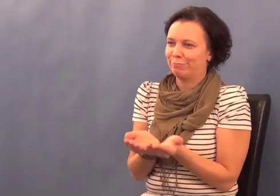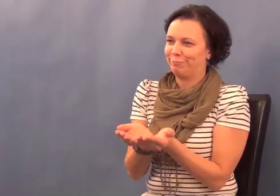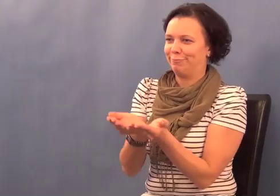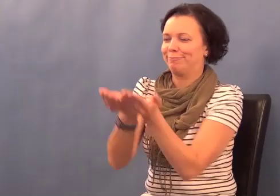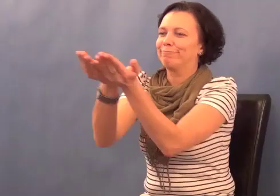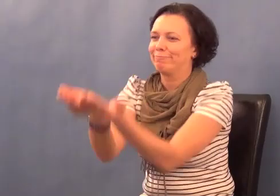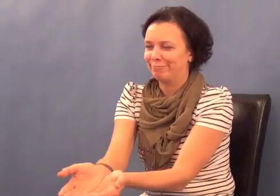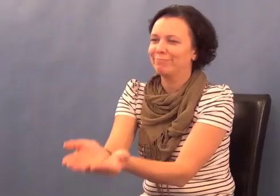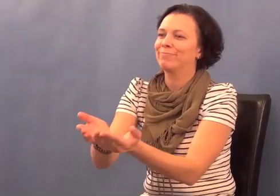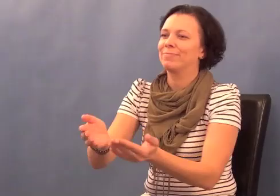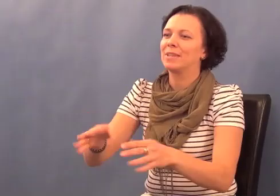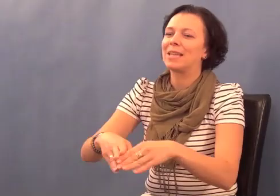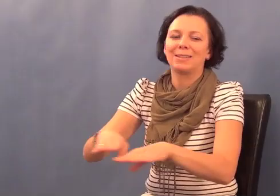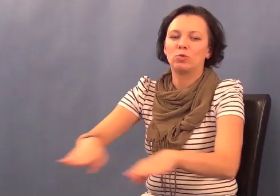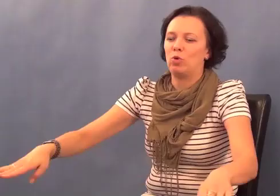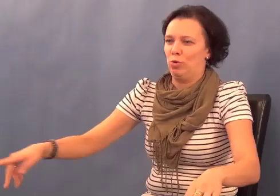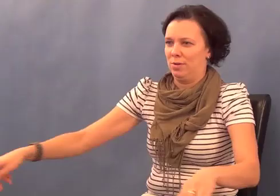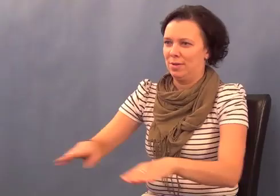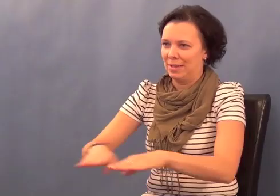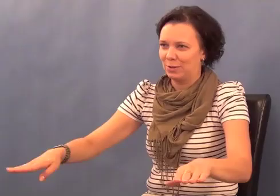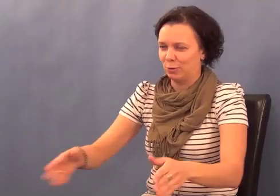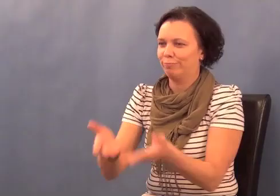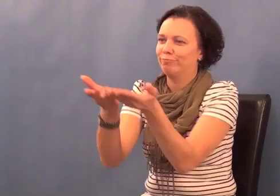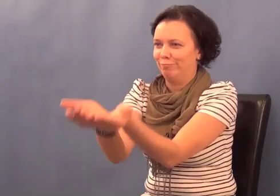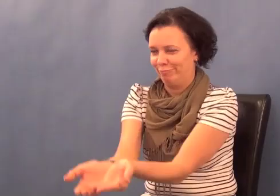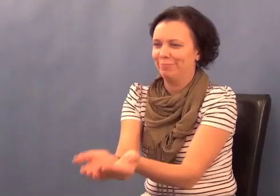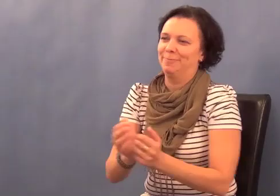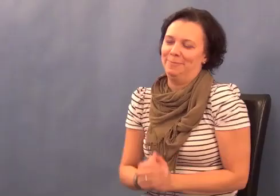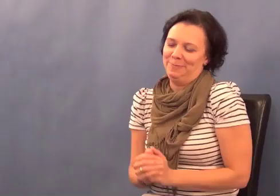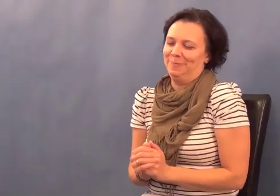Trzyma ją, idzie i stawia ją na stole.